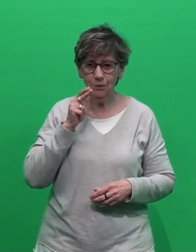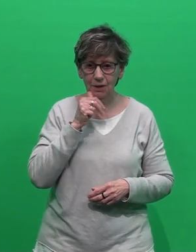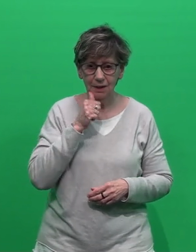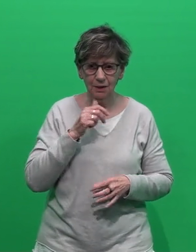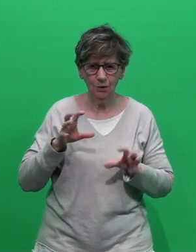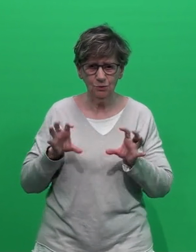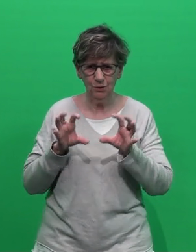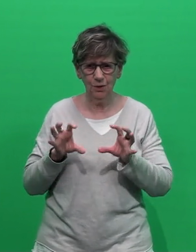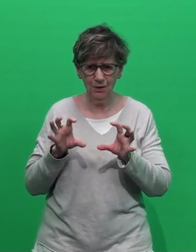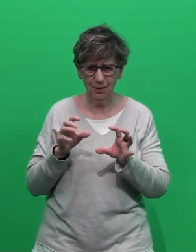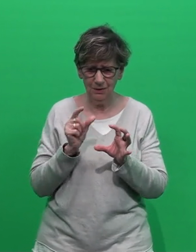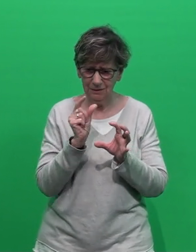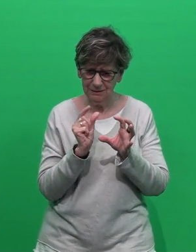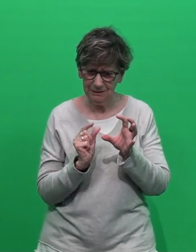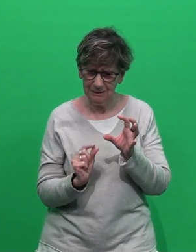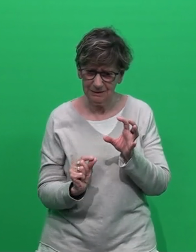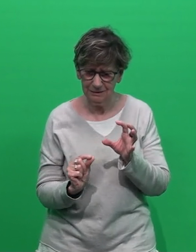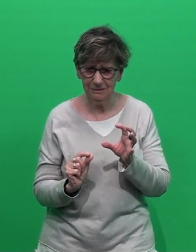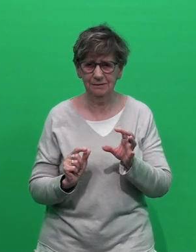Em fa mal el cul, a les vértebres de baix.